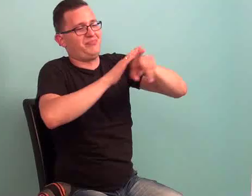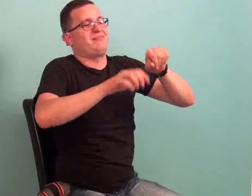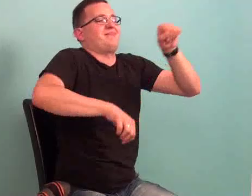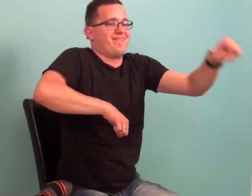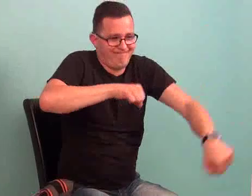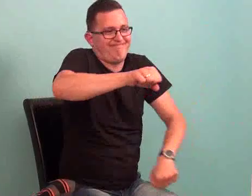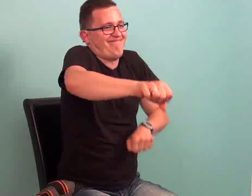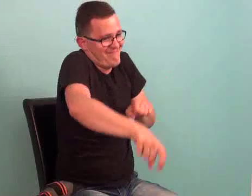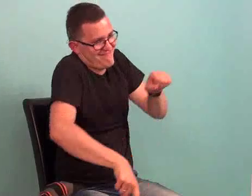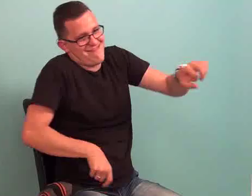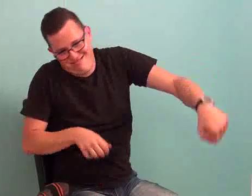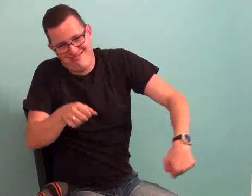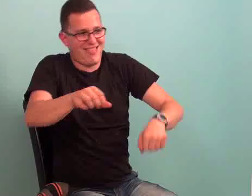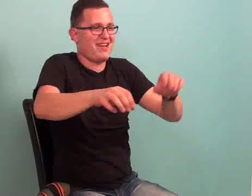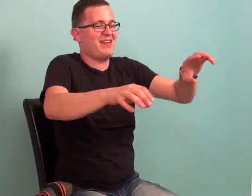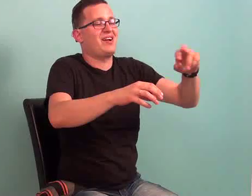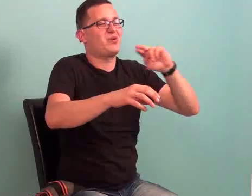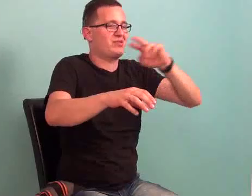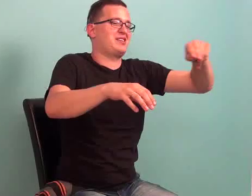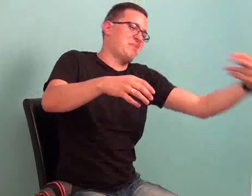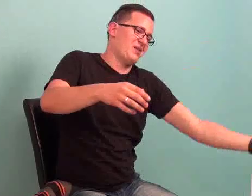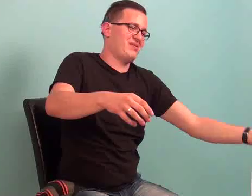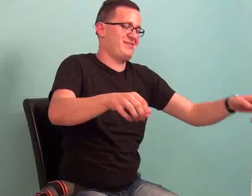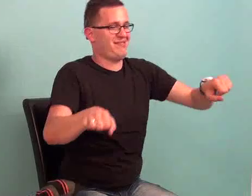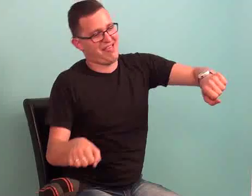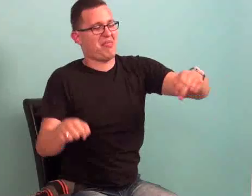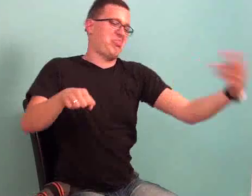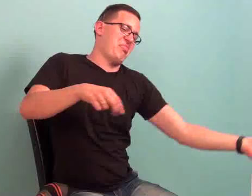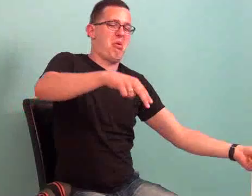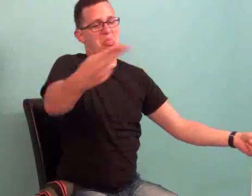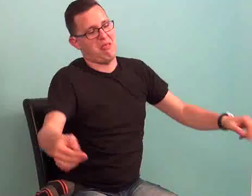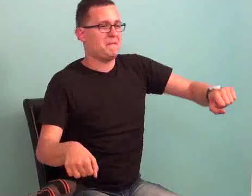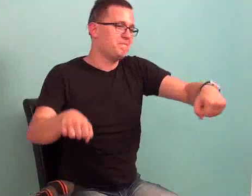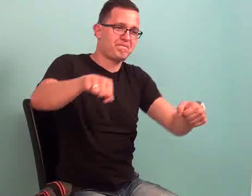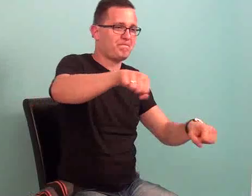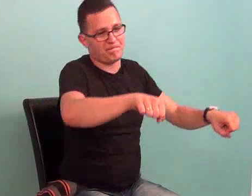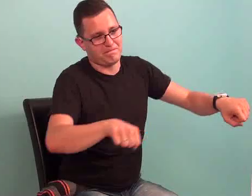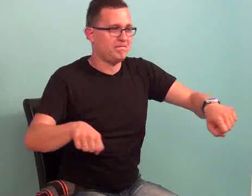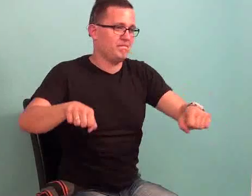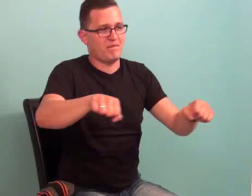Jeździ ostrożnie, ale gruszki wypadają z kosza.